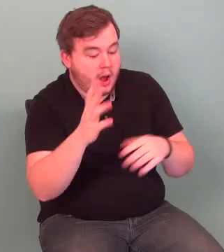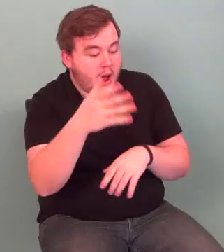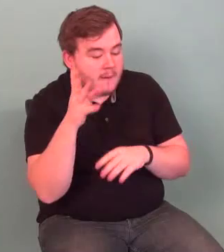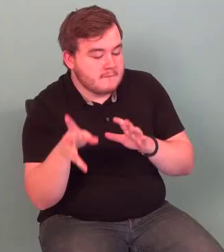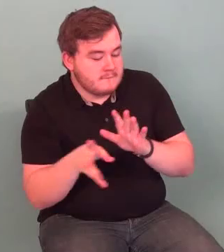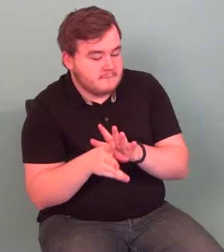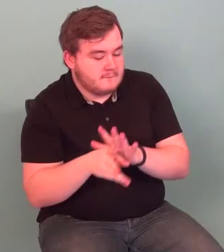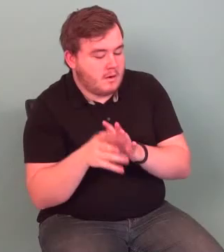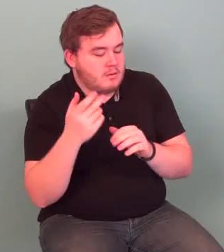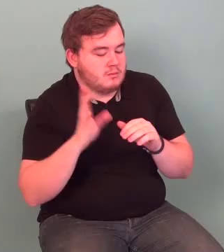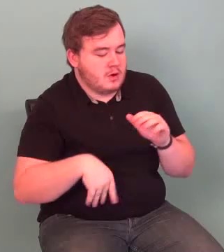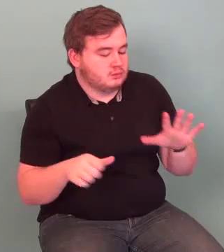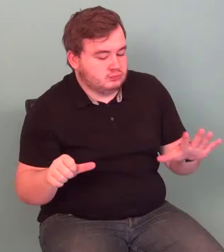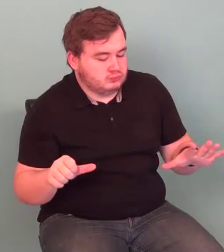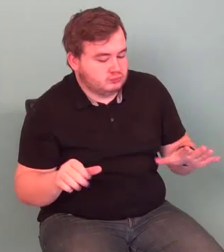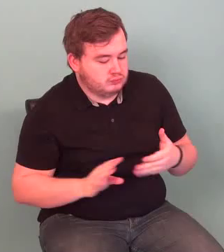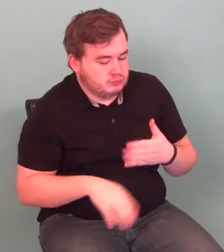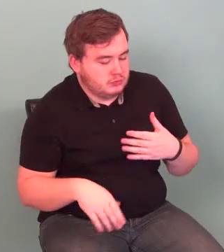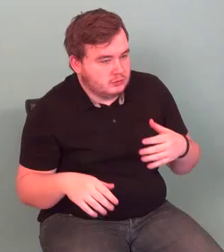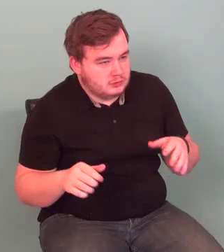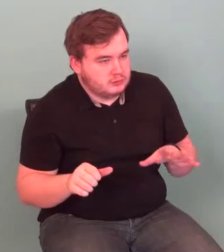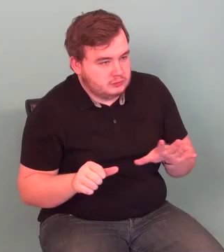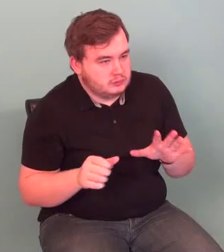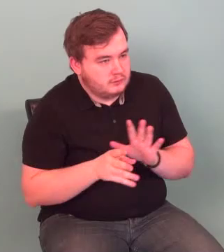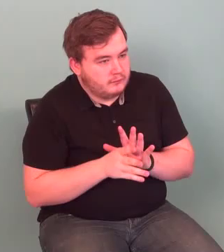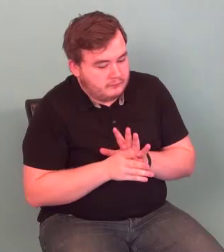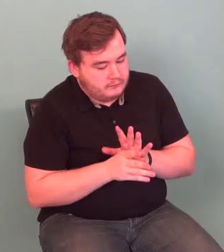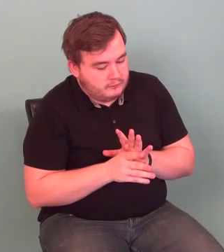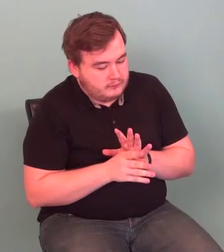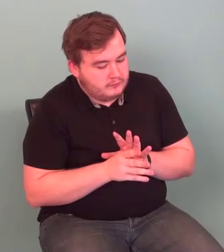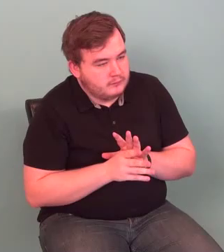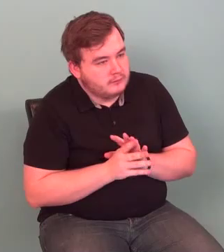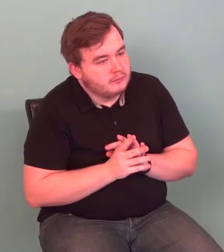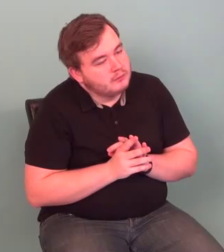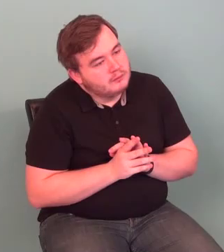A dziewiętnastego po szóstej? Dziewiętnastego.